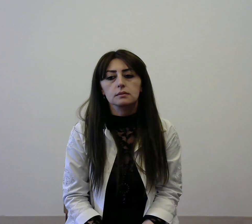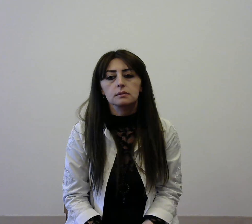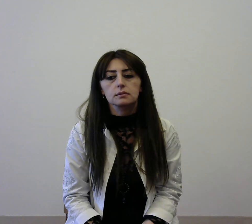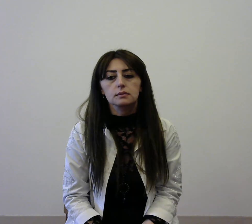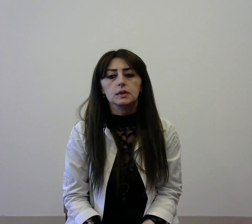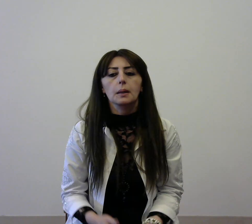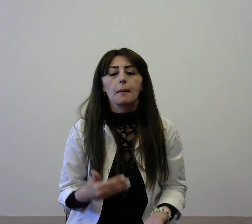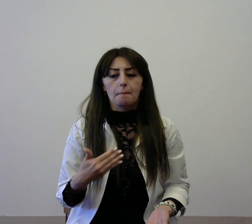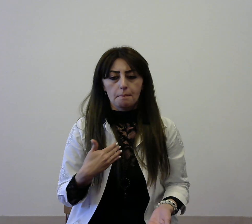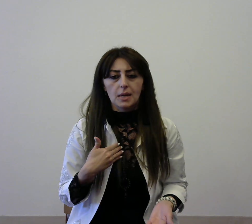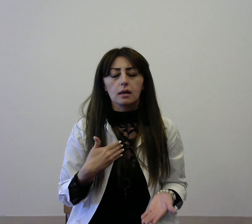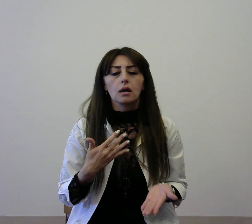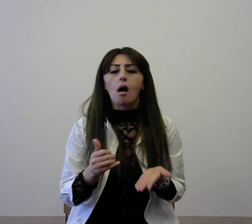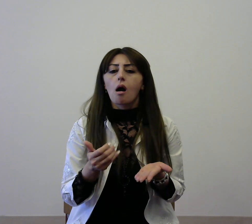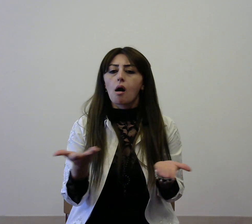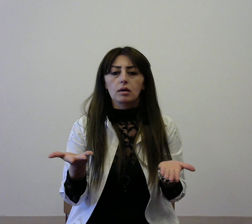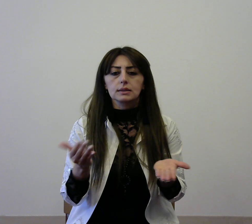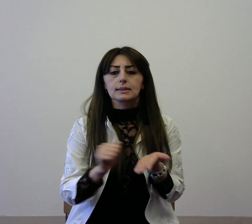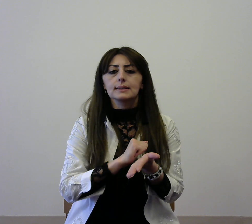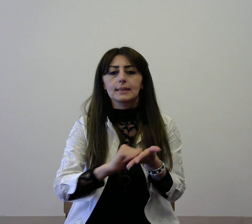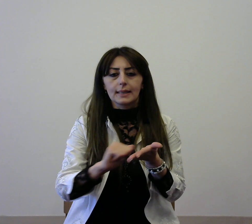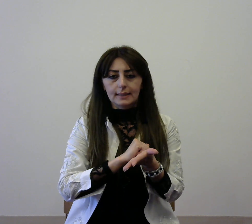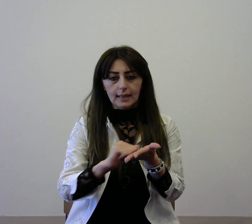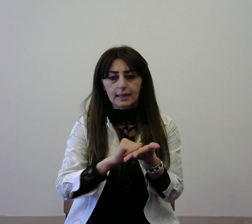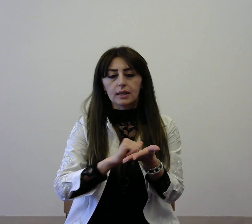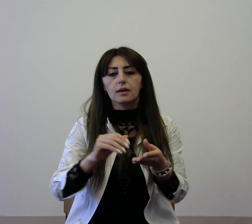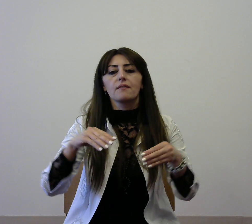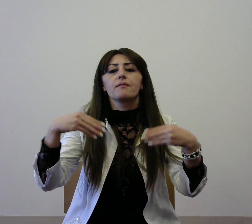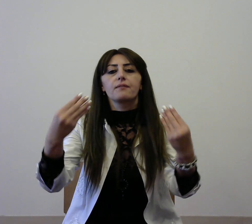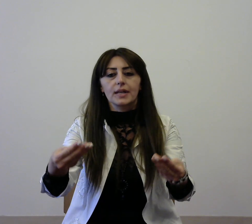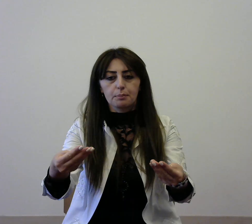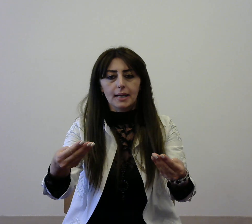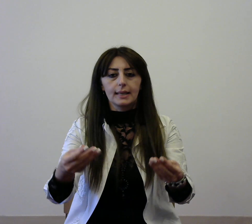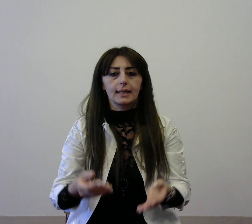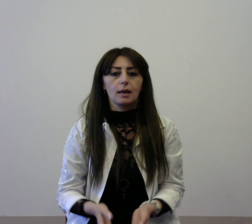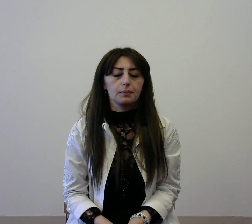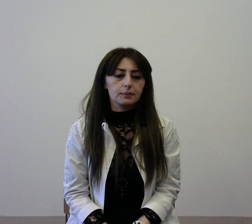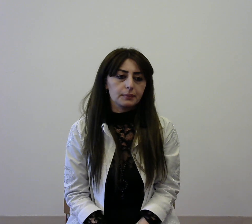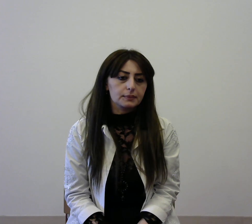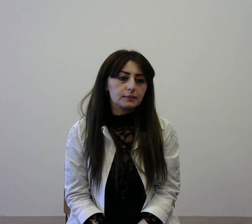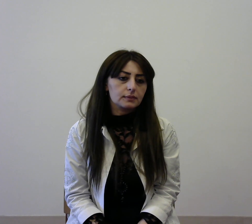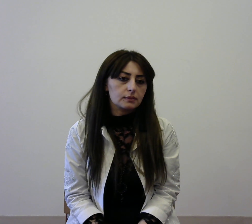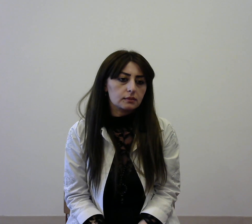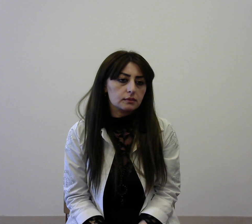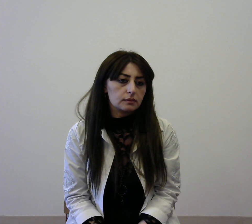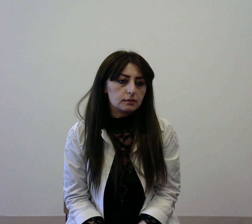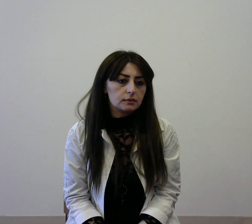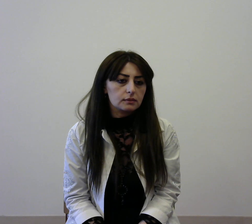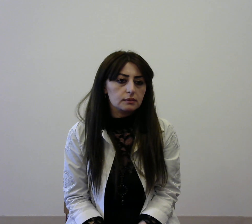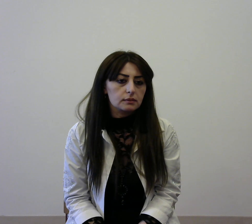Mən hansı sənədləri verməliyəm?